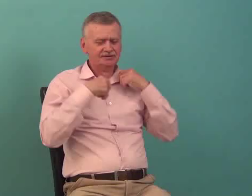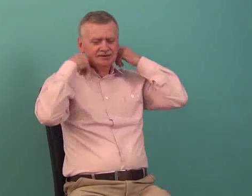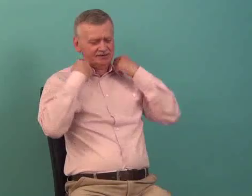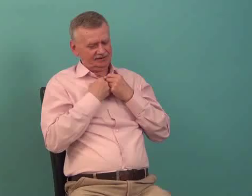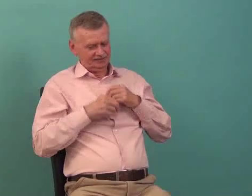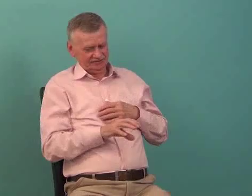Przygląda się gruszkom.